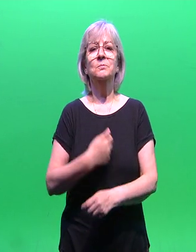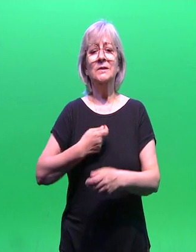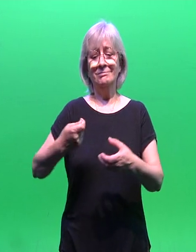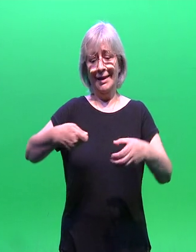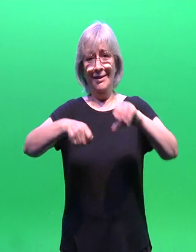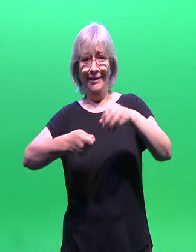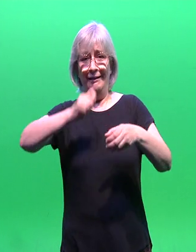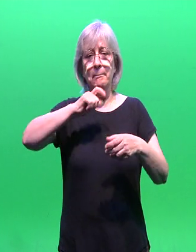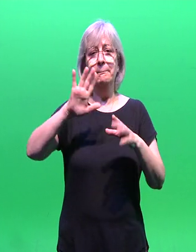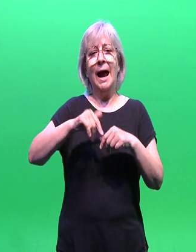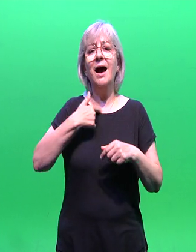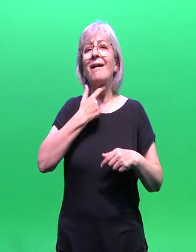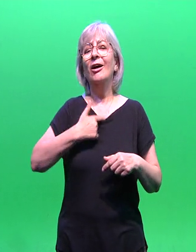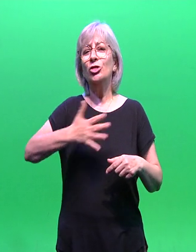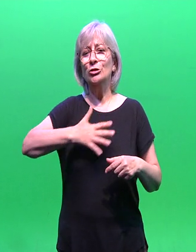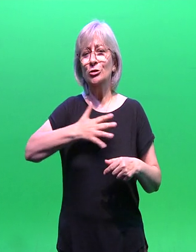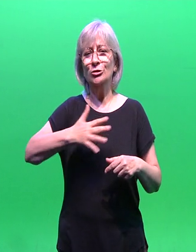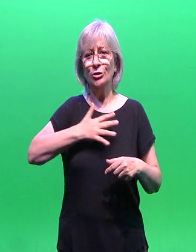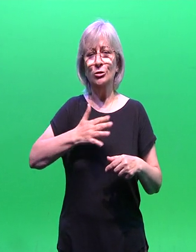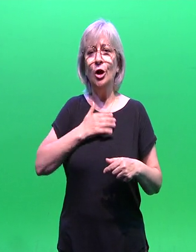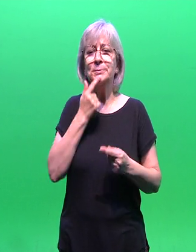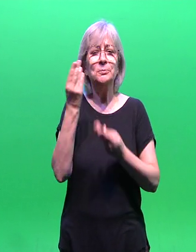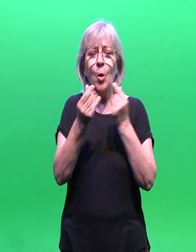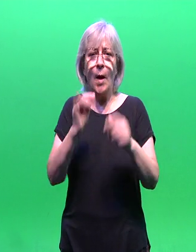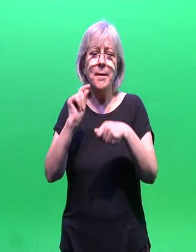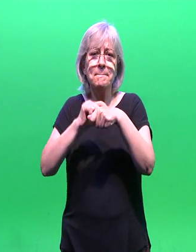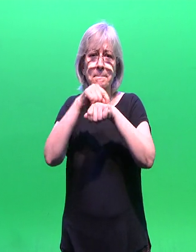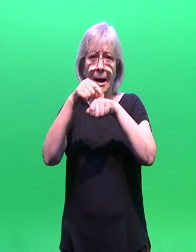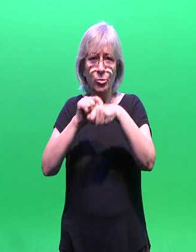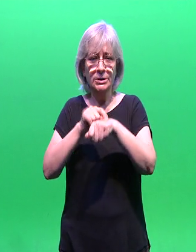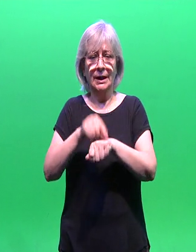Em prenc un xarop per la tos que té gust de maduixa.